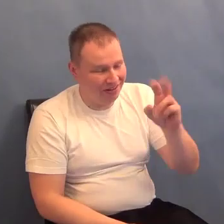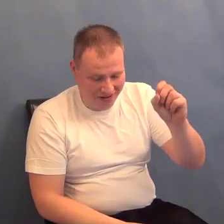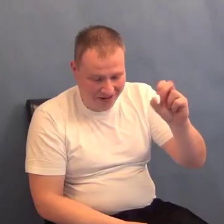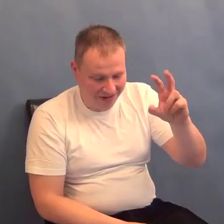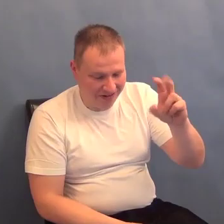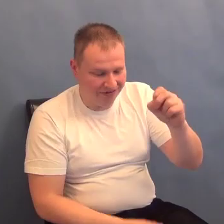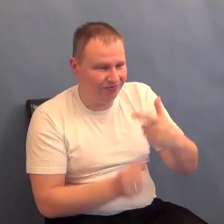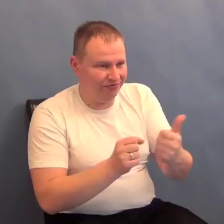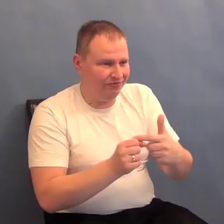Tak, tak.